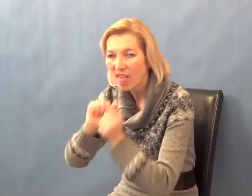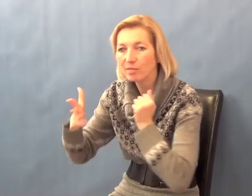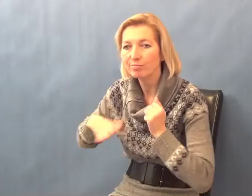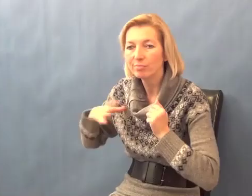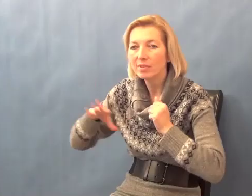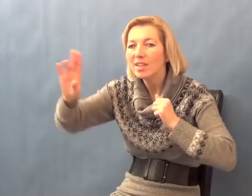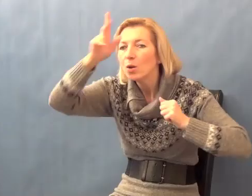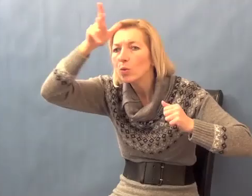Ludzie są lekkomyślni.